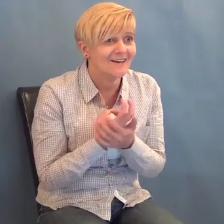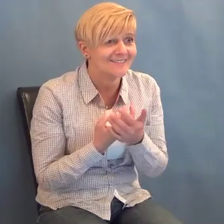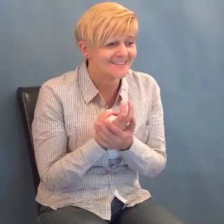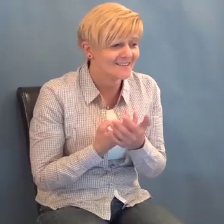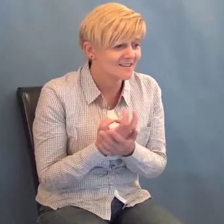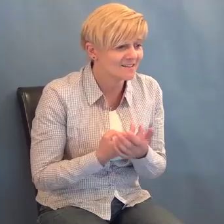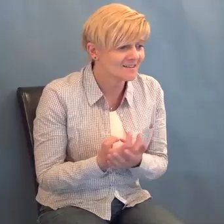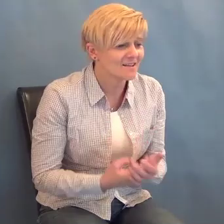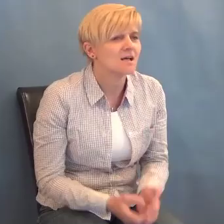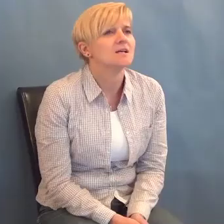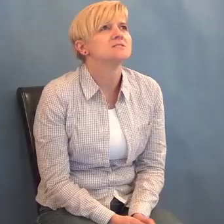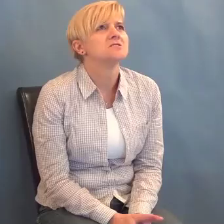Luty.